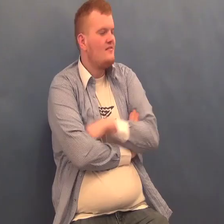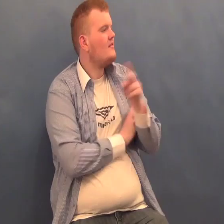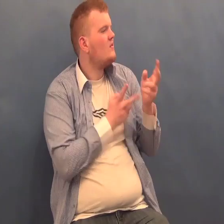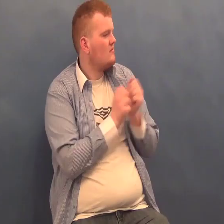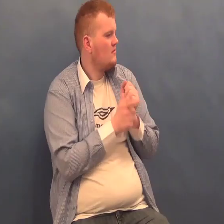Skąd to się wzięło?